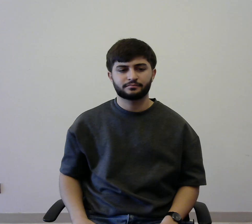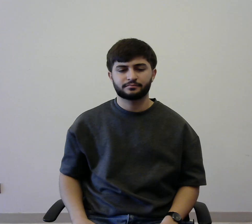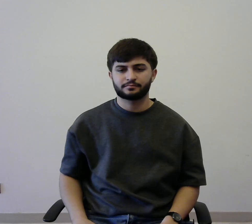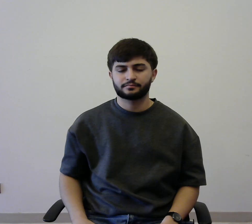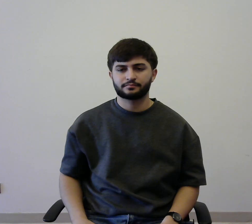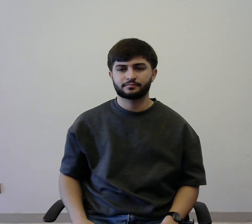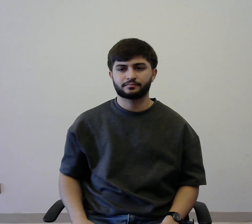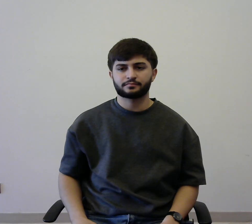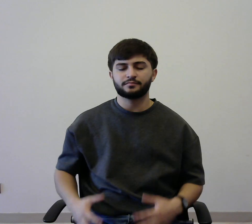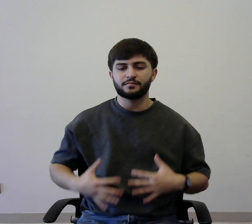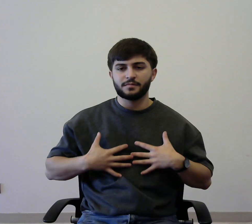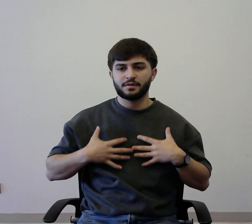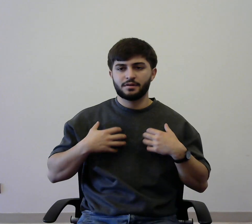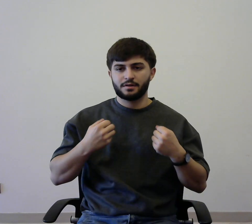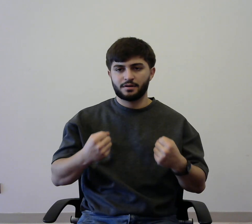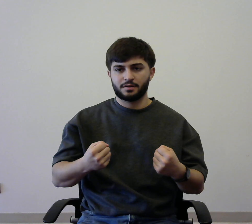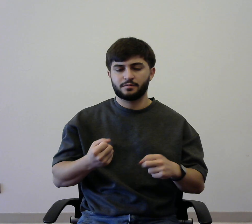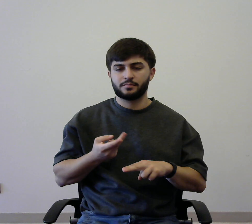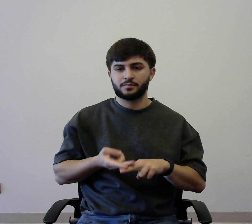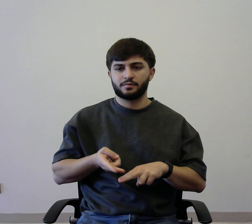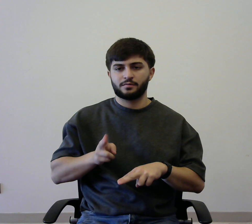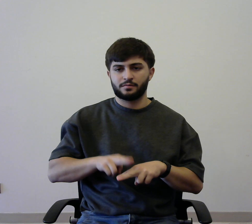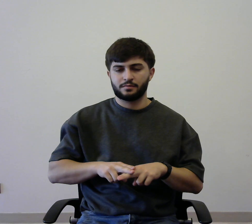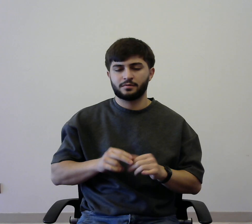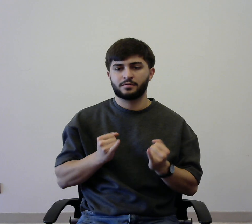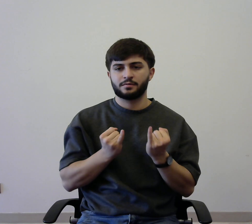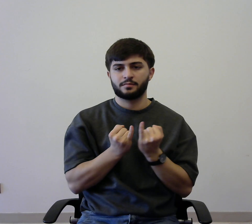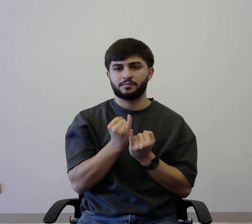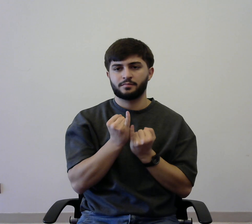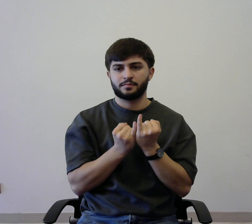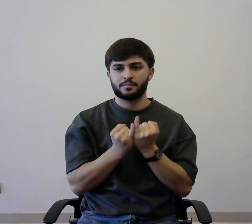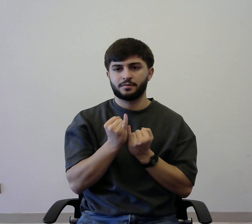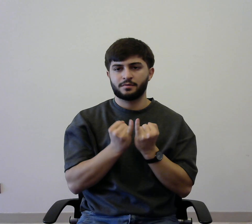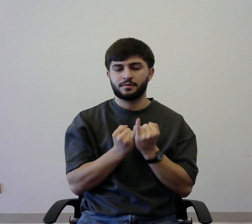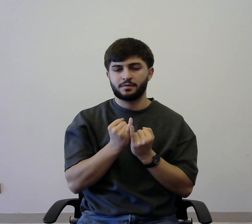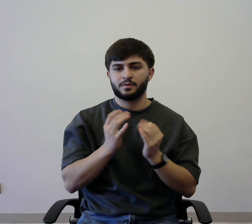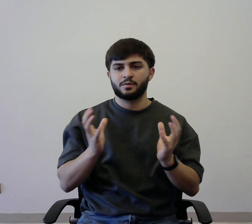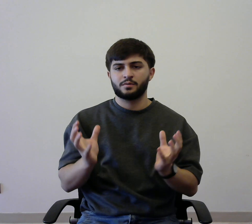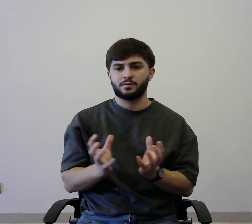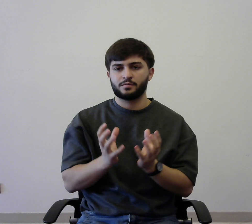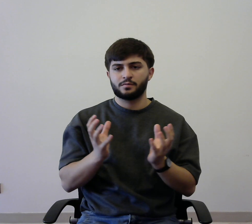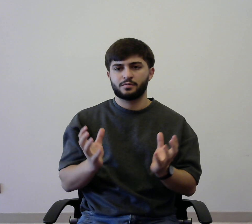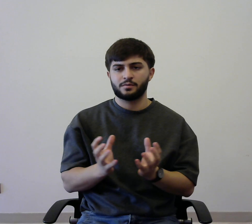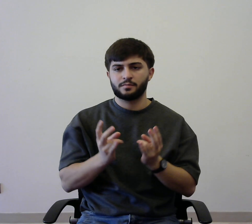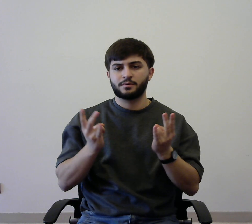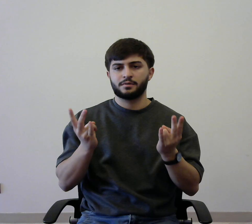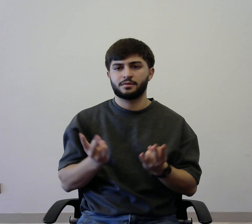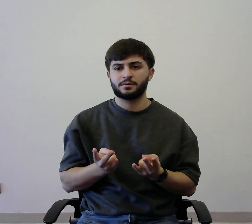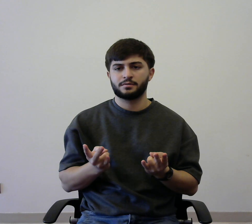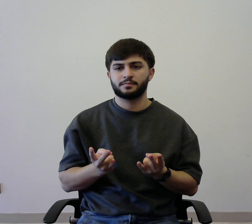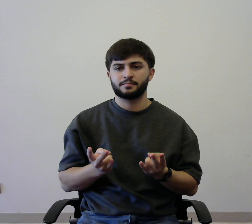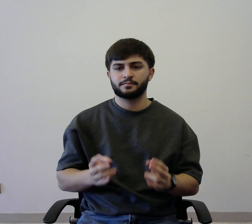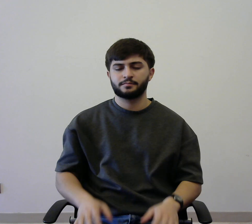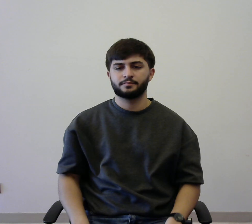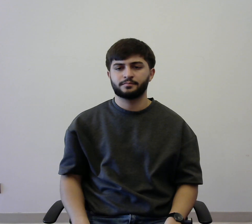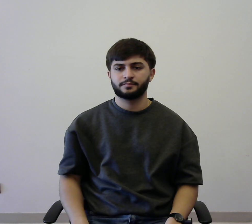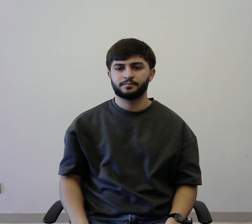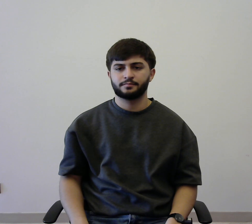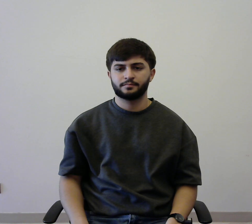Sağlamlığımız üçün bitkiləri qorumaq lazımdır